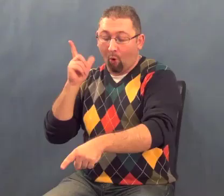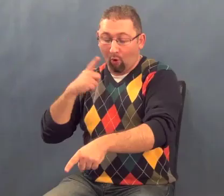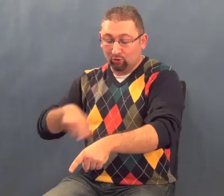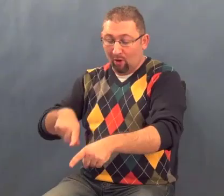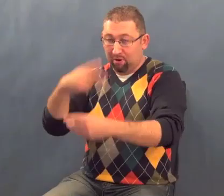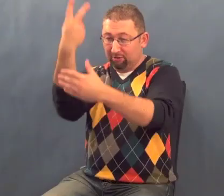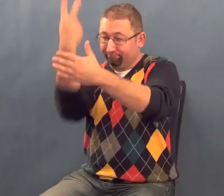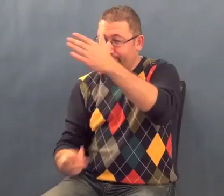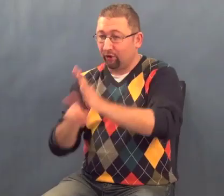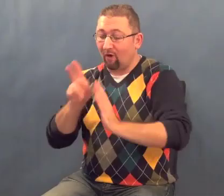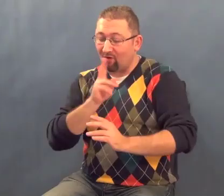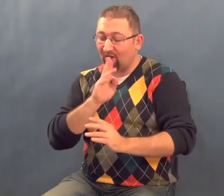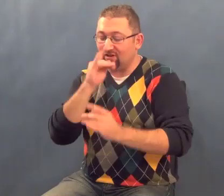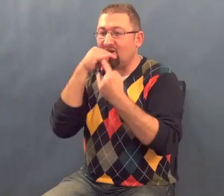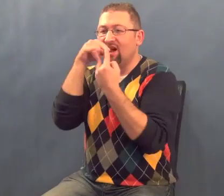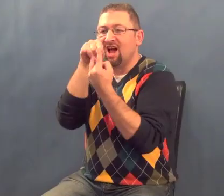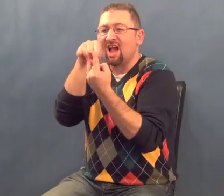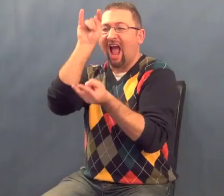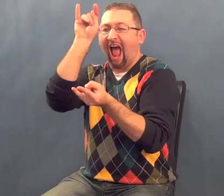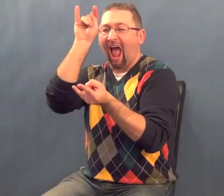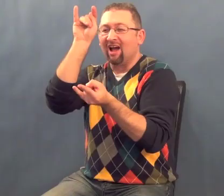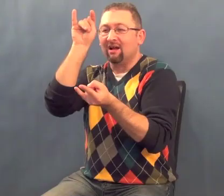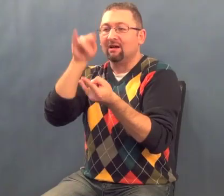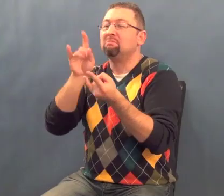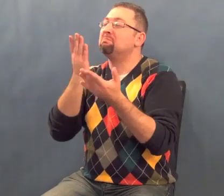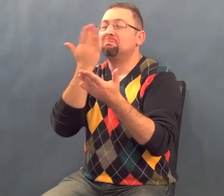Ta osoba wpadnie do wody to ma otwartą buzię.